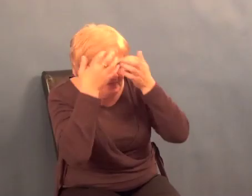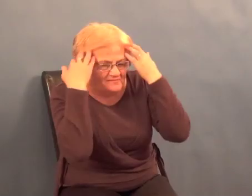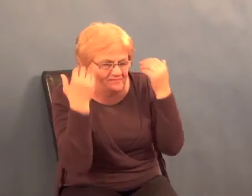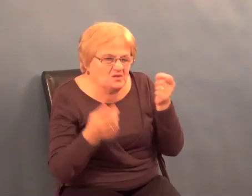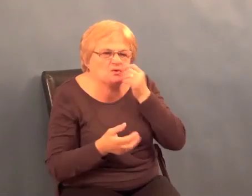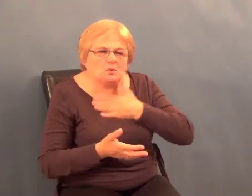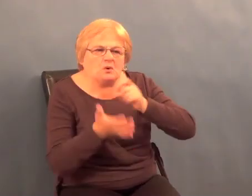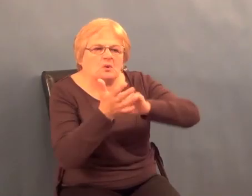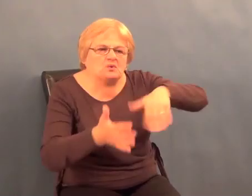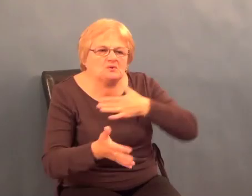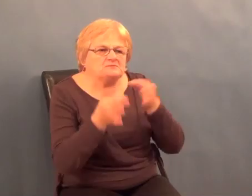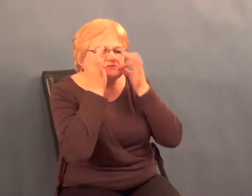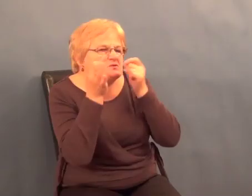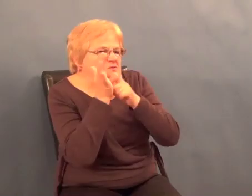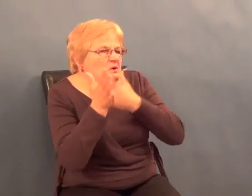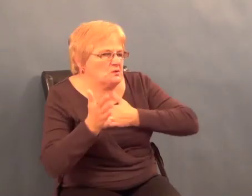Koty lubią kraść kurczątka.